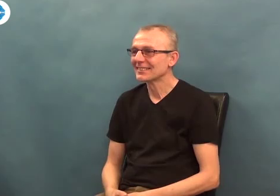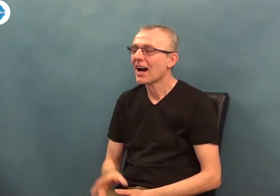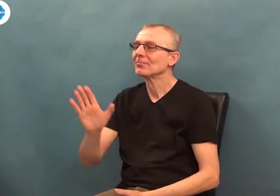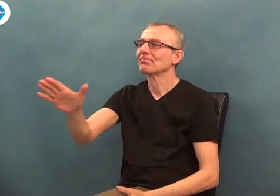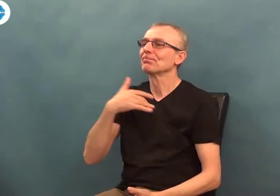Nie mogę.